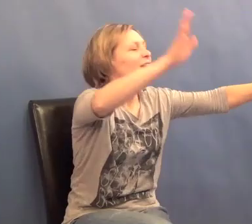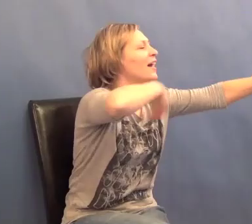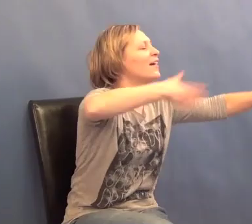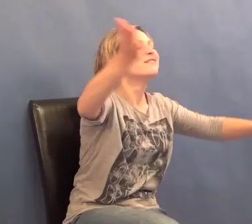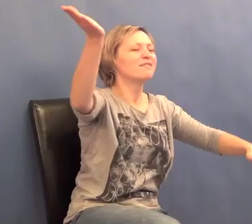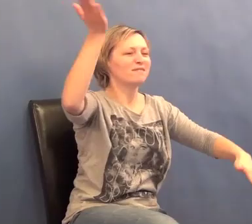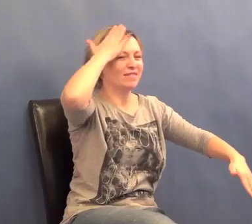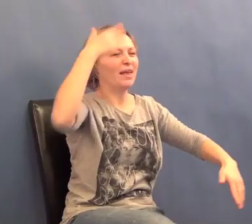Ja wiem.